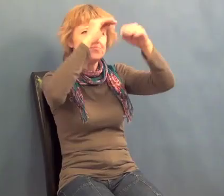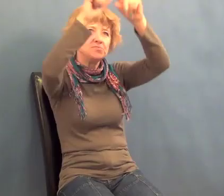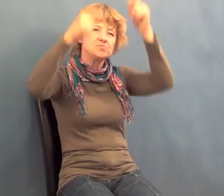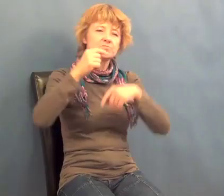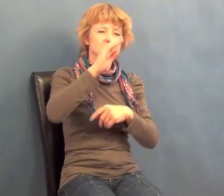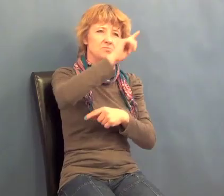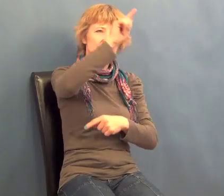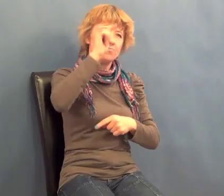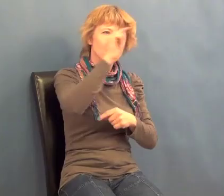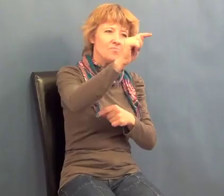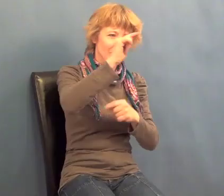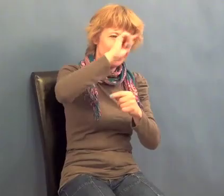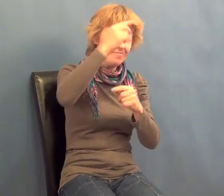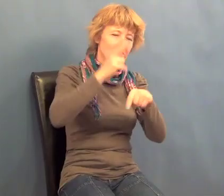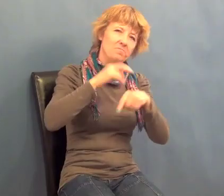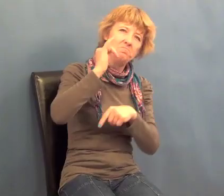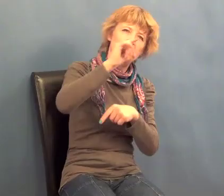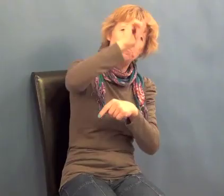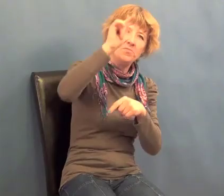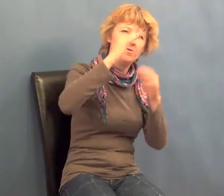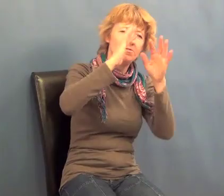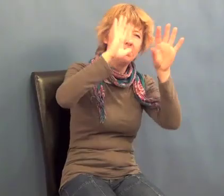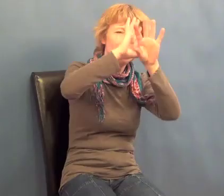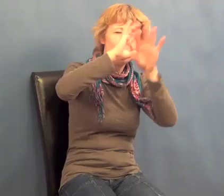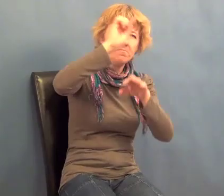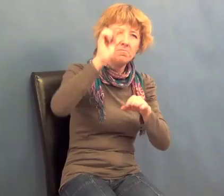Na planszy pojawiają się znaki zapytania, to znaczy, że policjant się zastanawia.